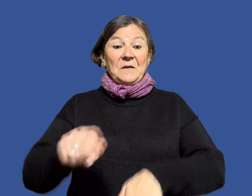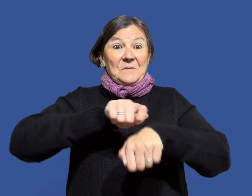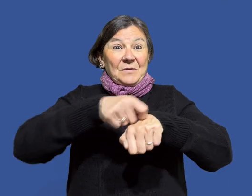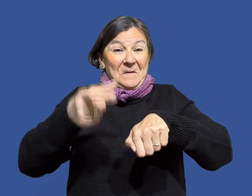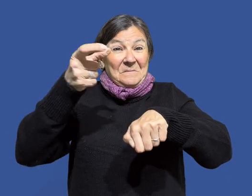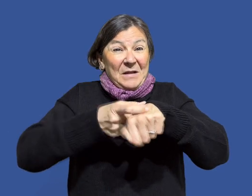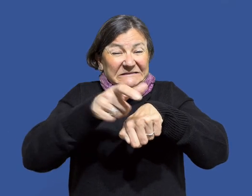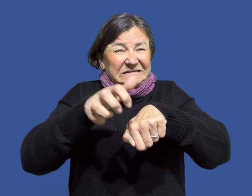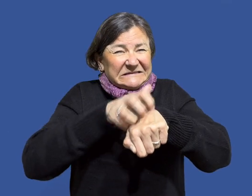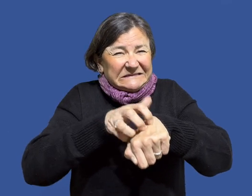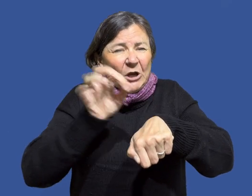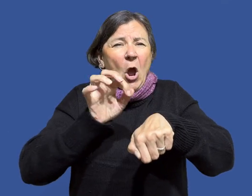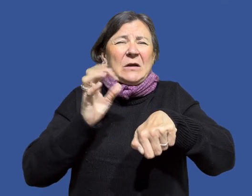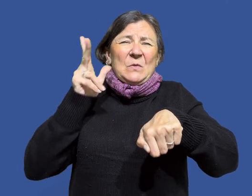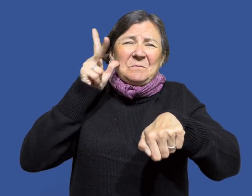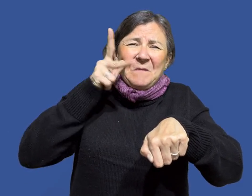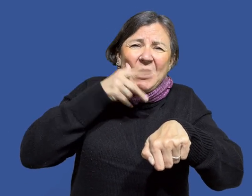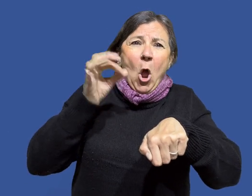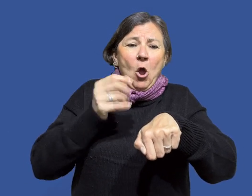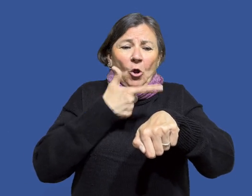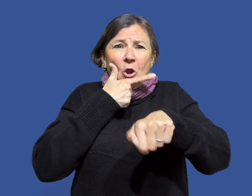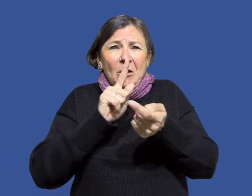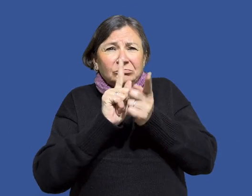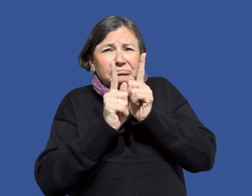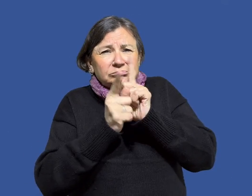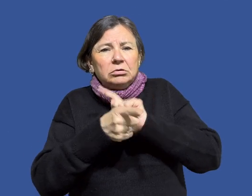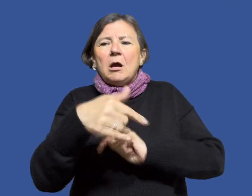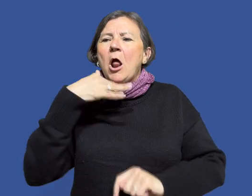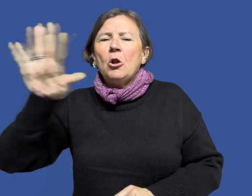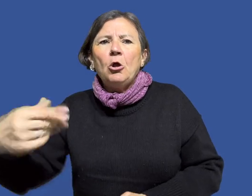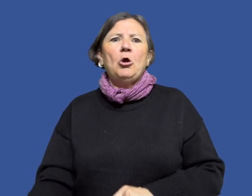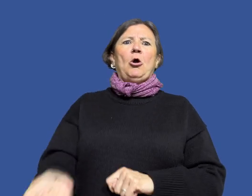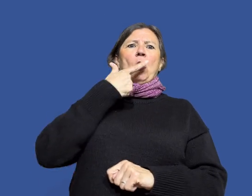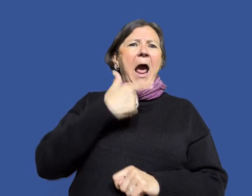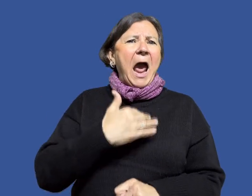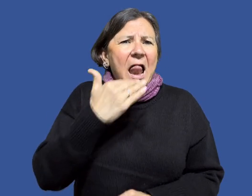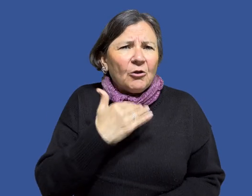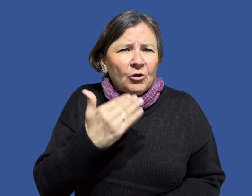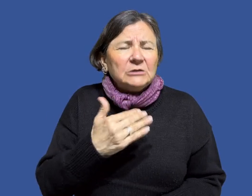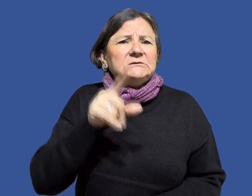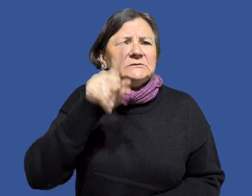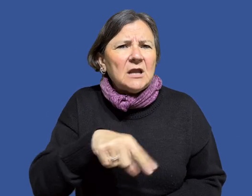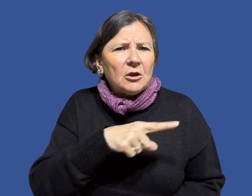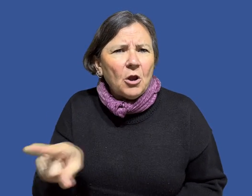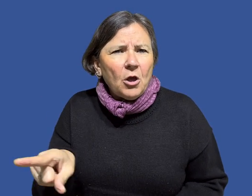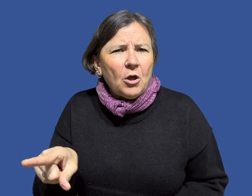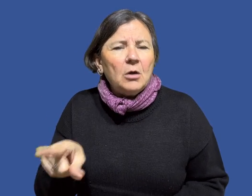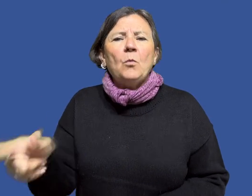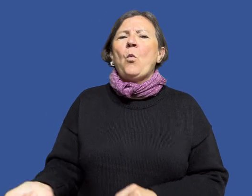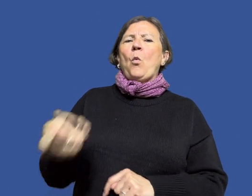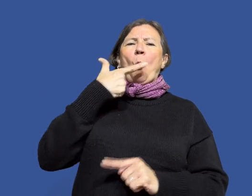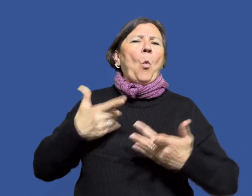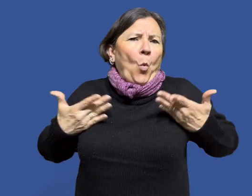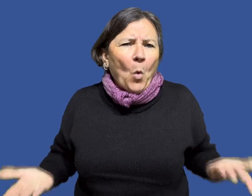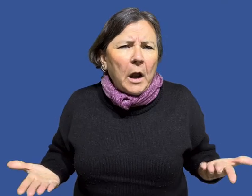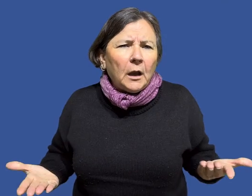Si et pica la taca, et fa mal o canvia de color, has pres cap medicament? Quin?